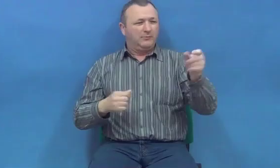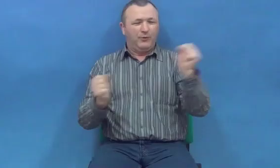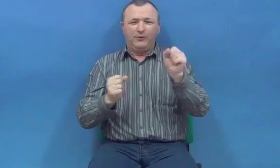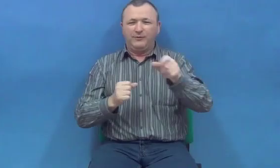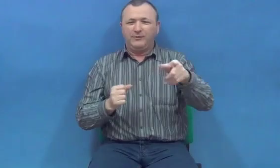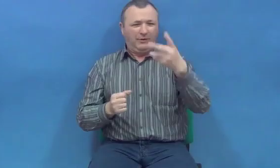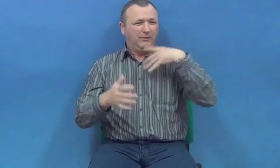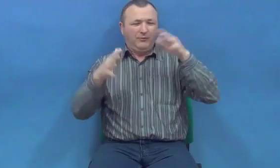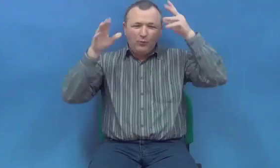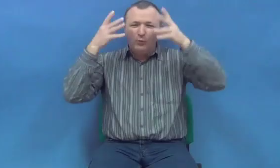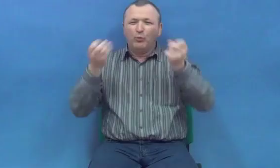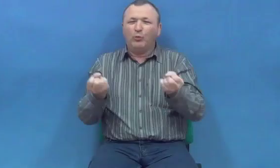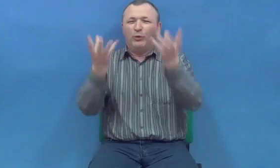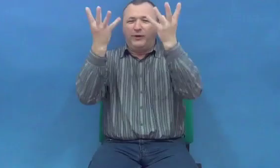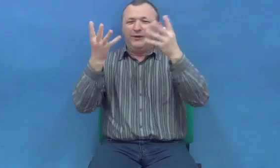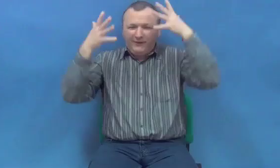Boi się, bo pomyślał, że to duch.